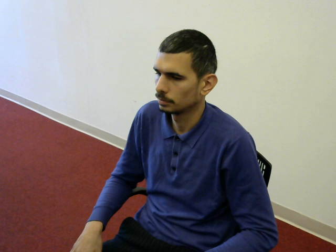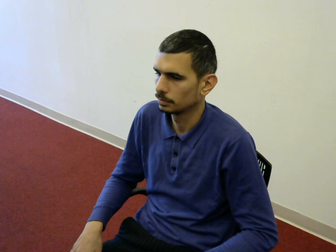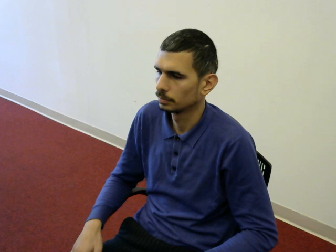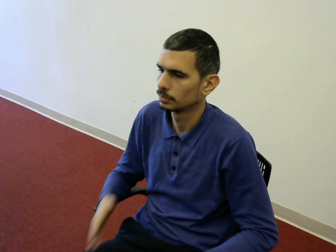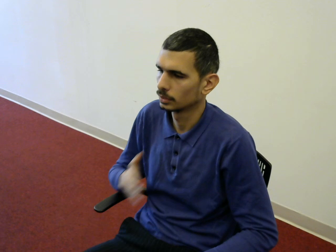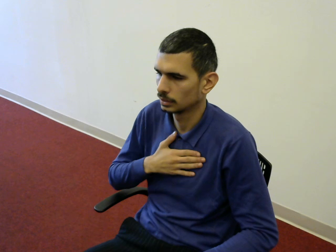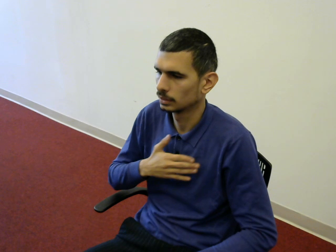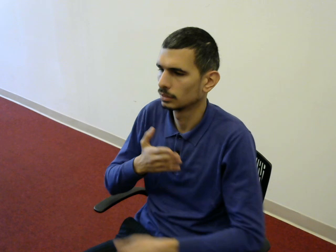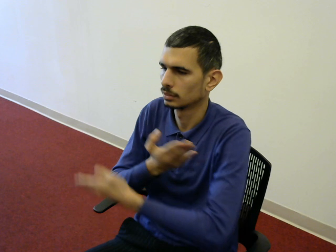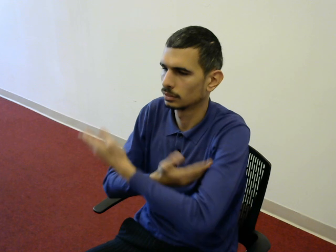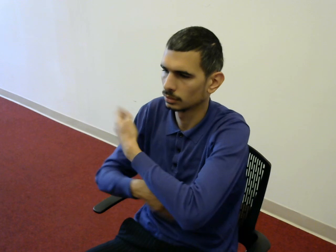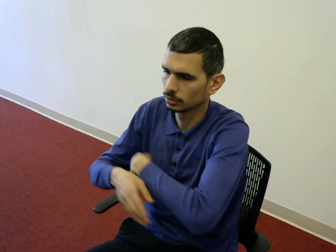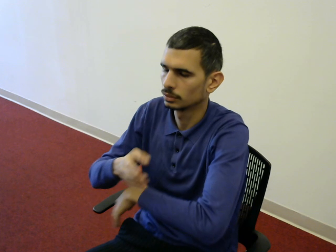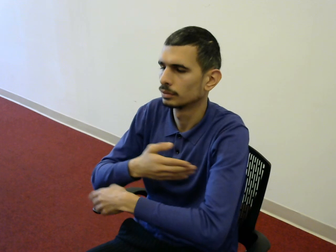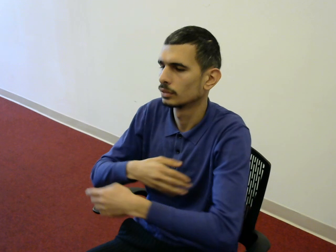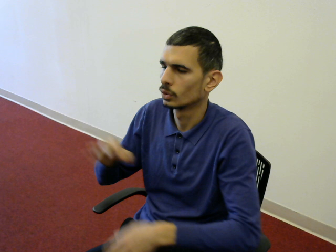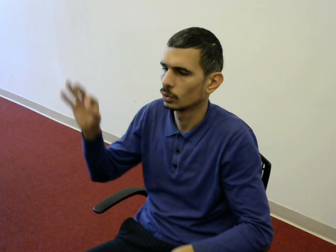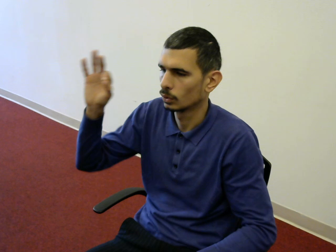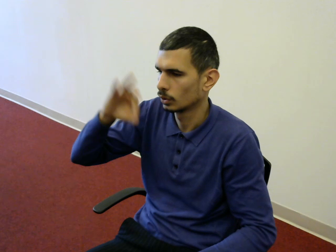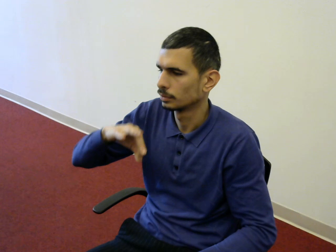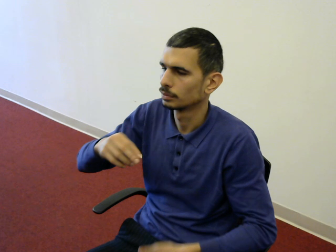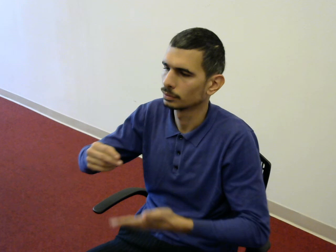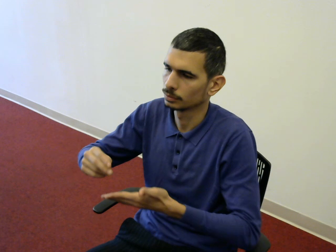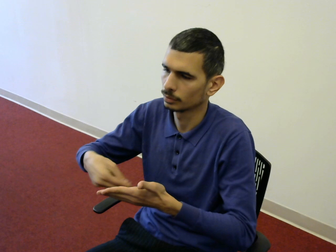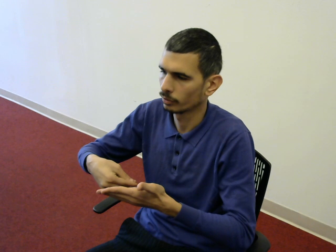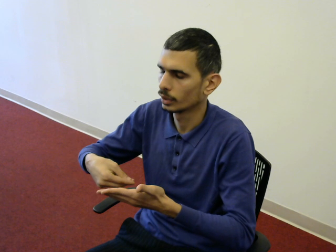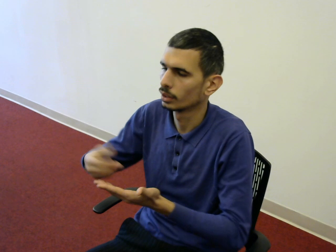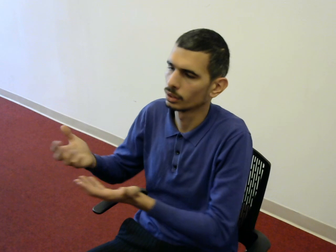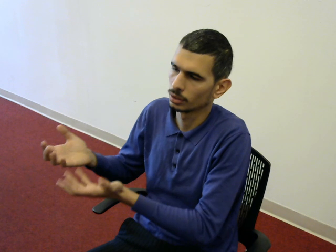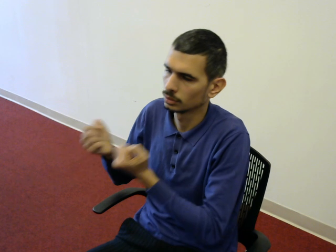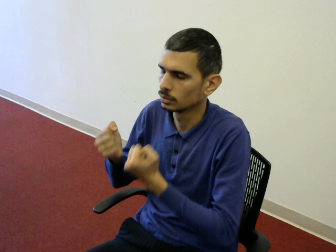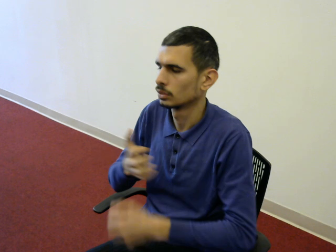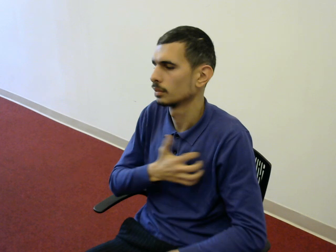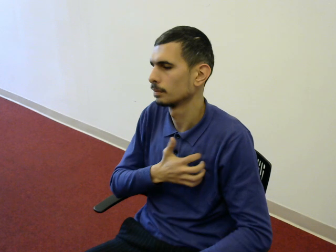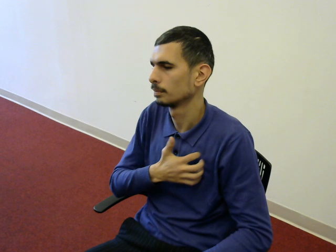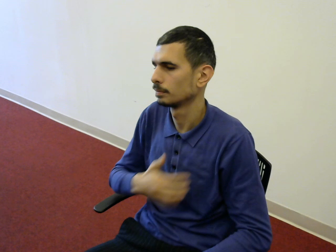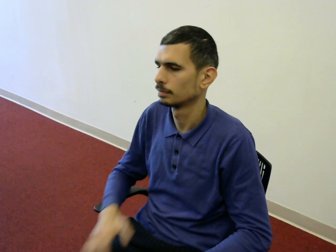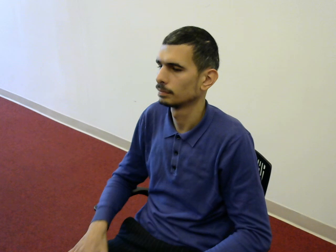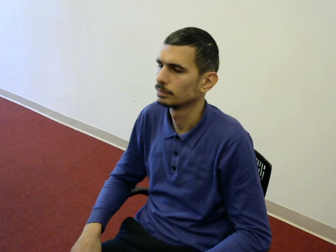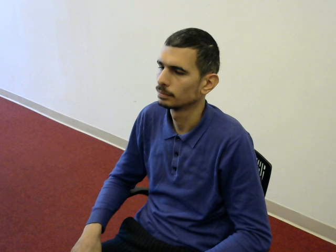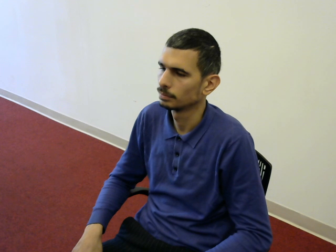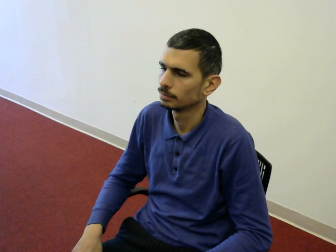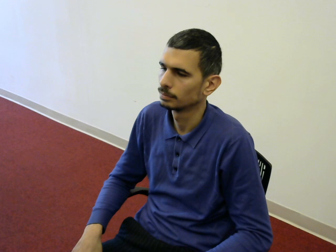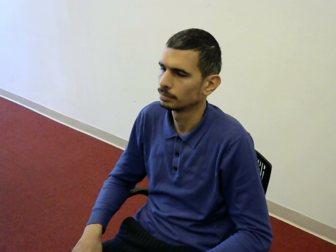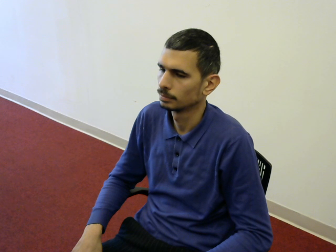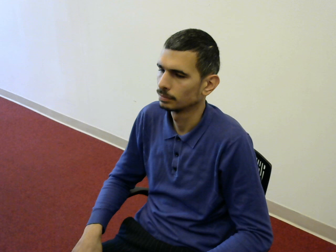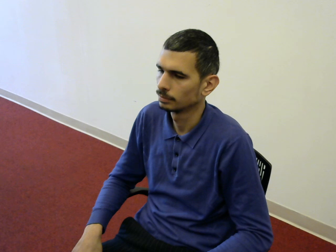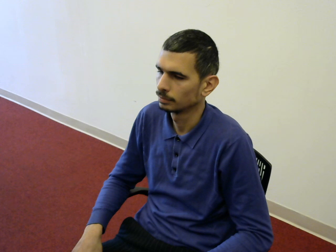Mən əlillik haqqında arayış almaq istəyirəm